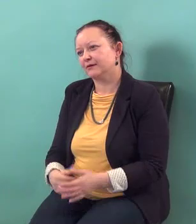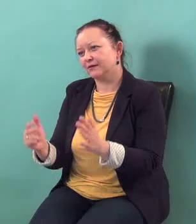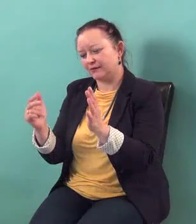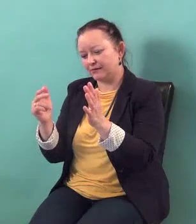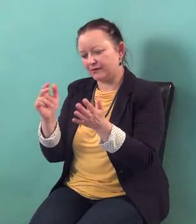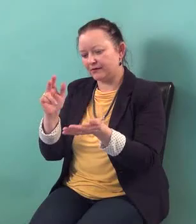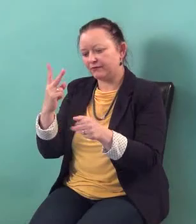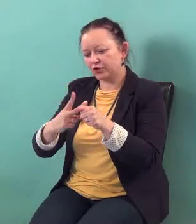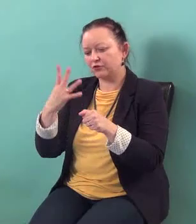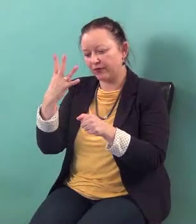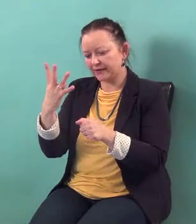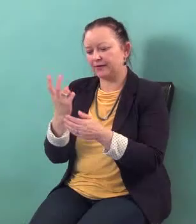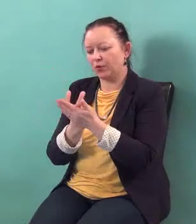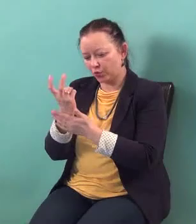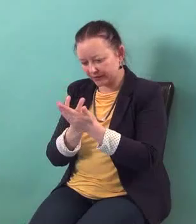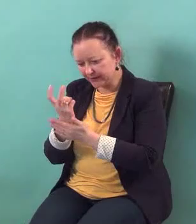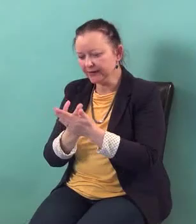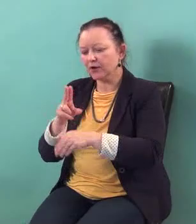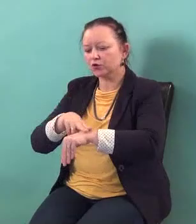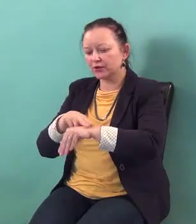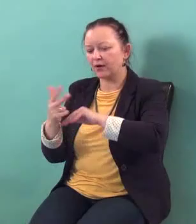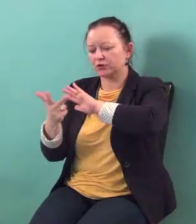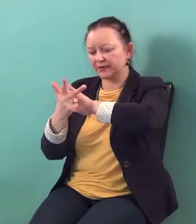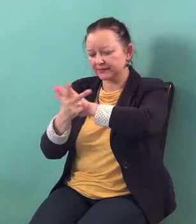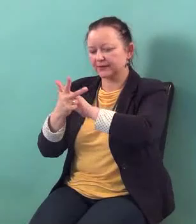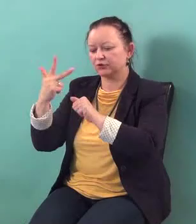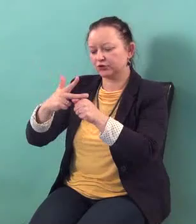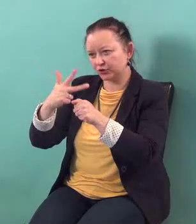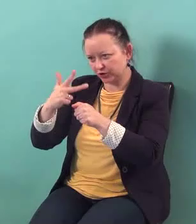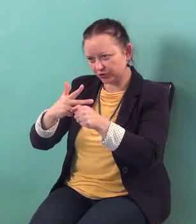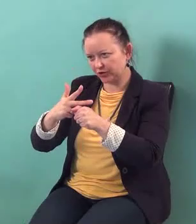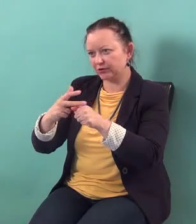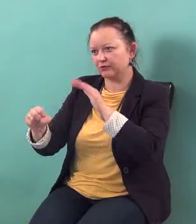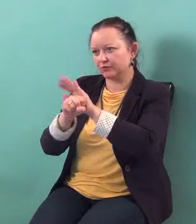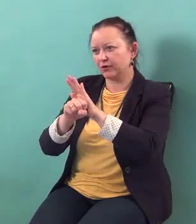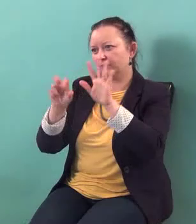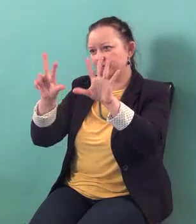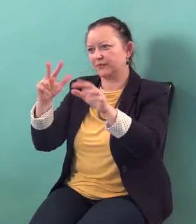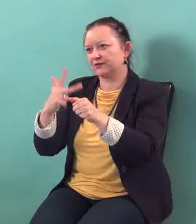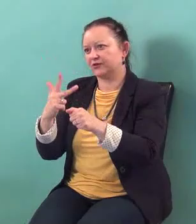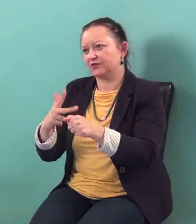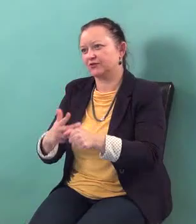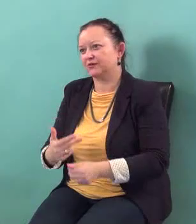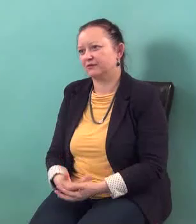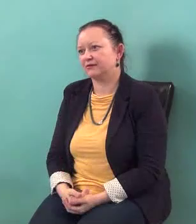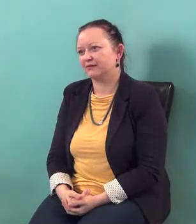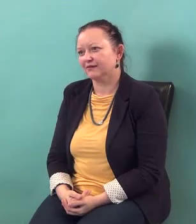Dwudziestego czwartego lutego o godzinie osiemnastej trzydzieści do ósmej trzydzieści.